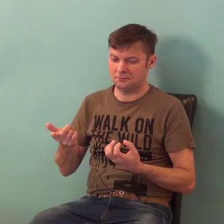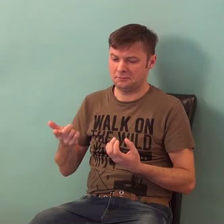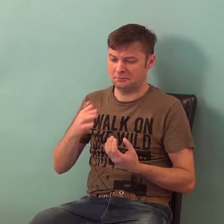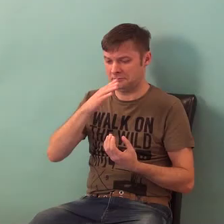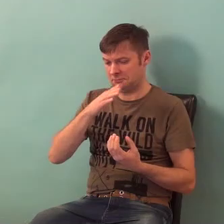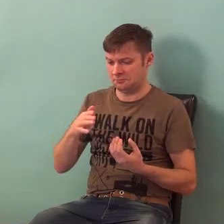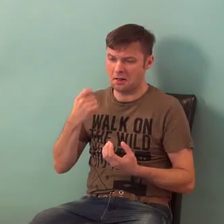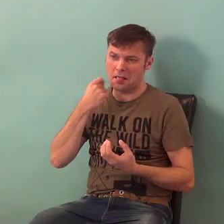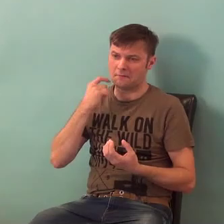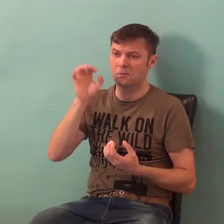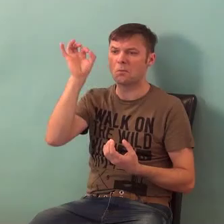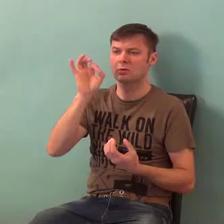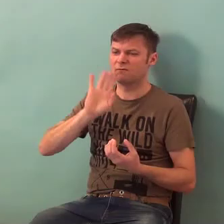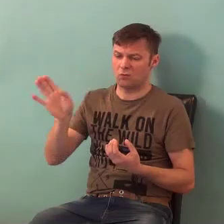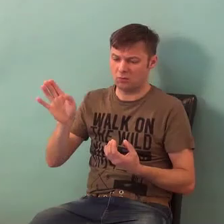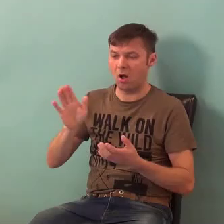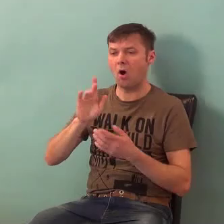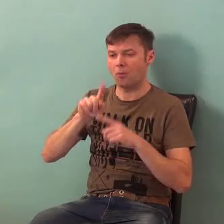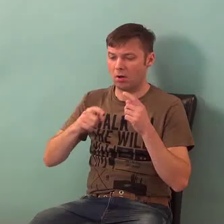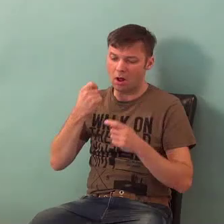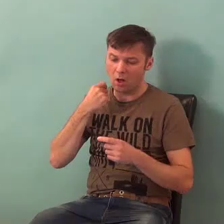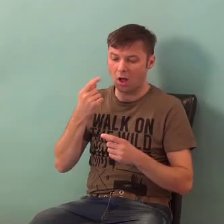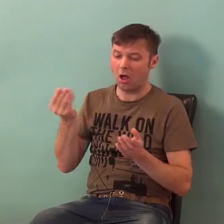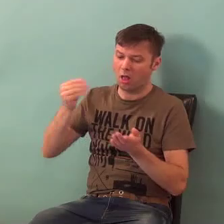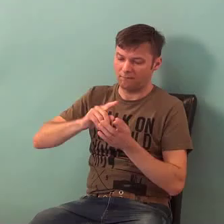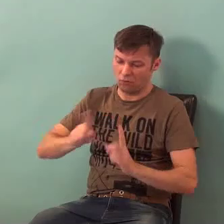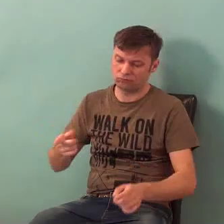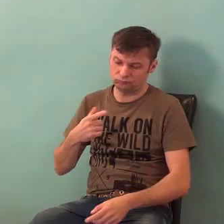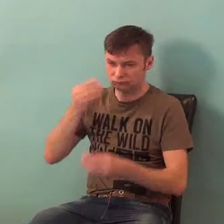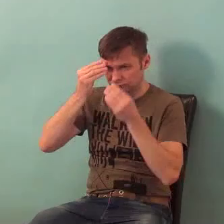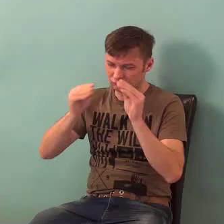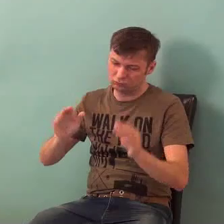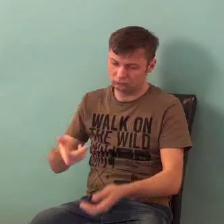Alkohol jest skreślony, czyli nie wolno, nie wolno pić jedząc hamburgera, tak znak informuje.